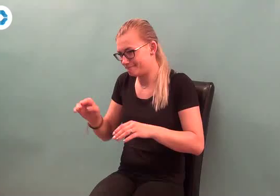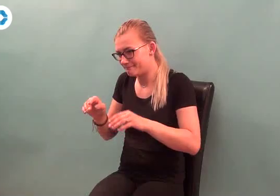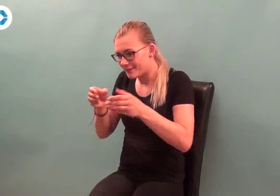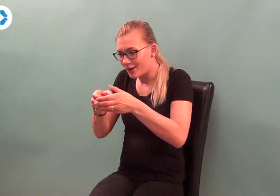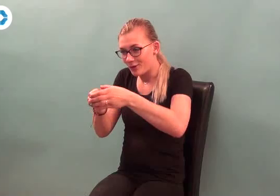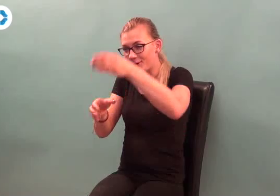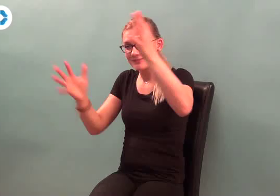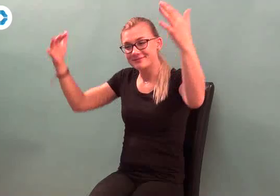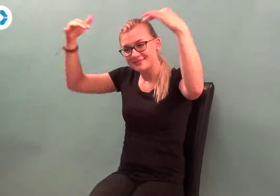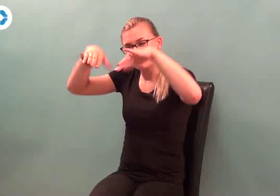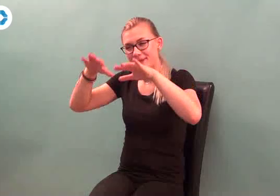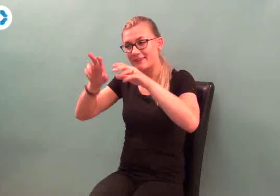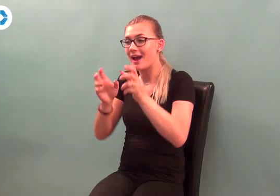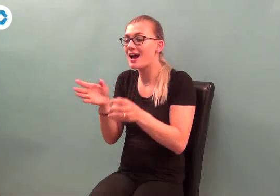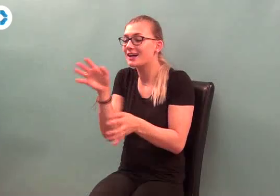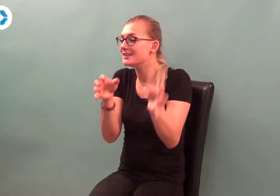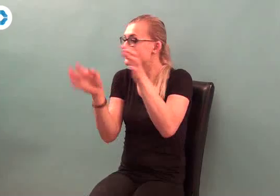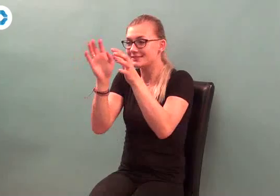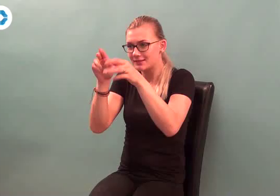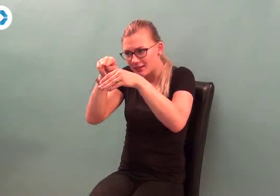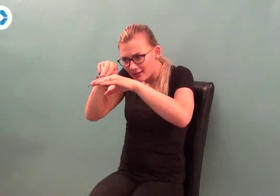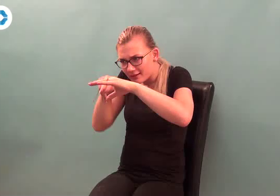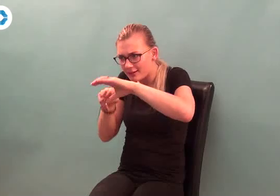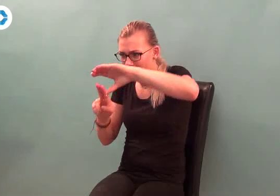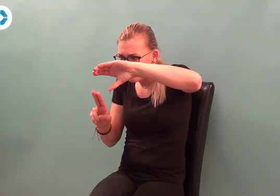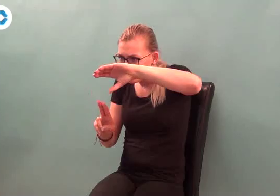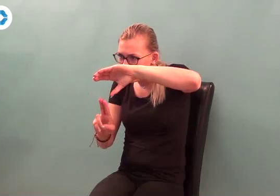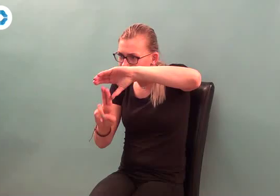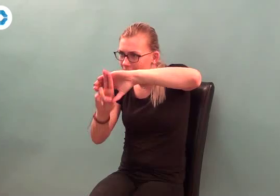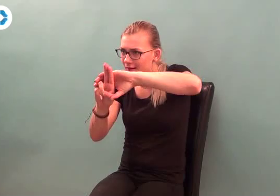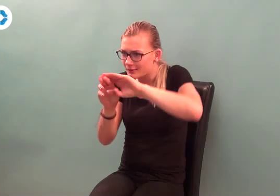Tym razem nie wspina się po rynnie, ale wchodzi do niej do środka.